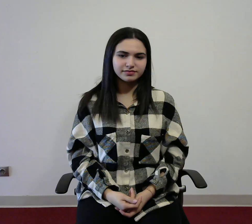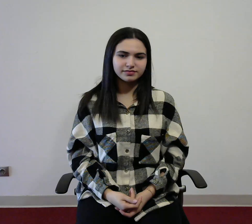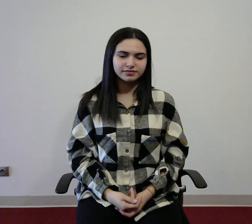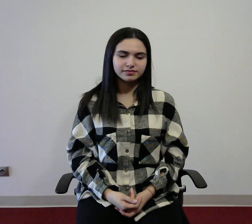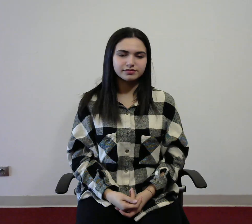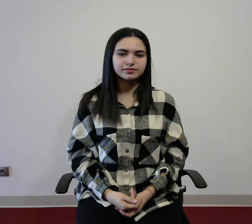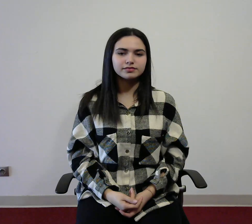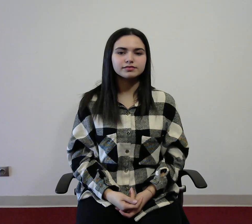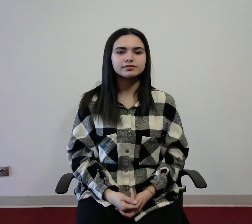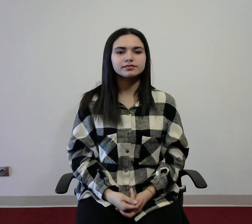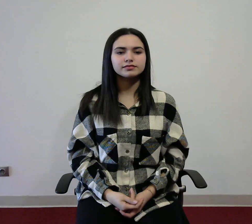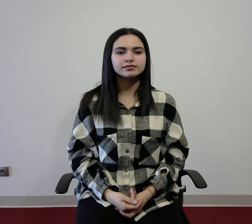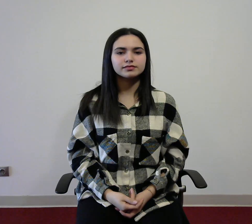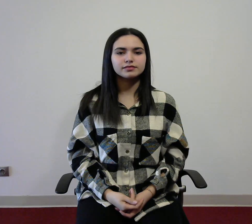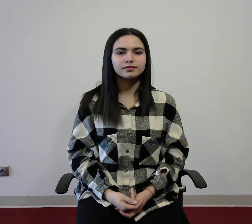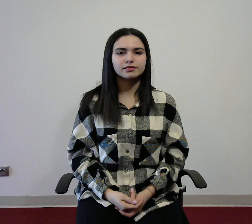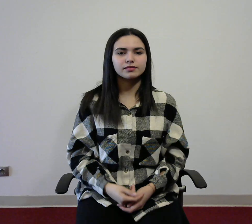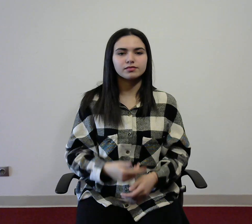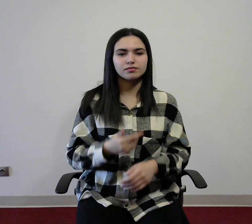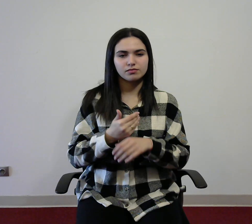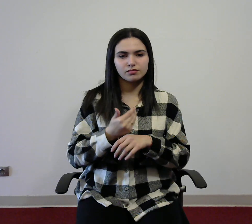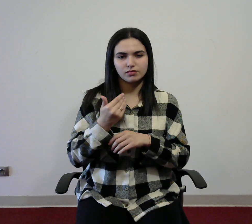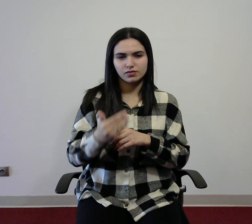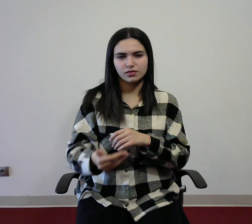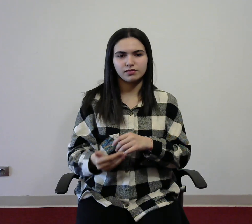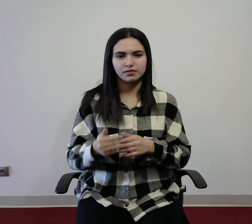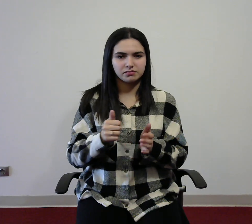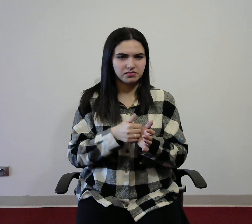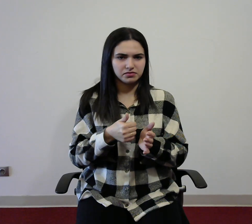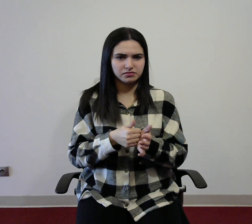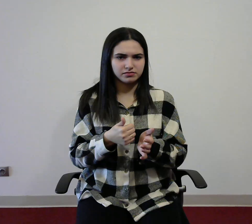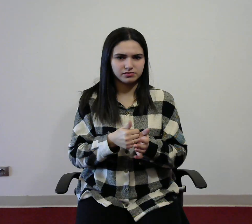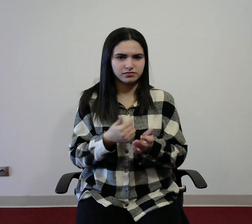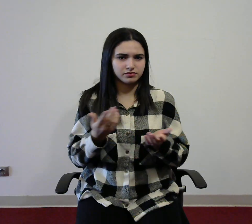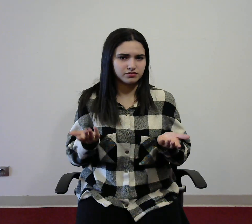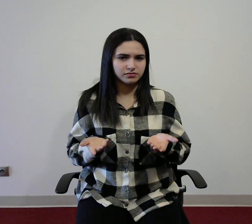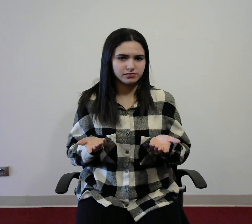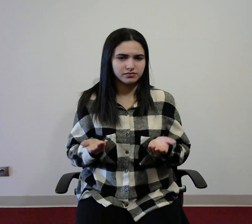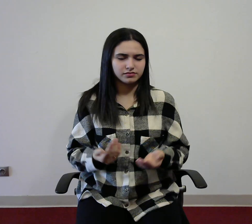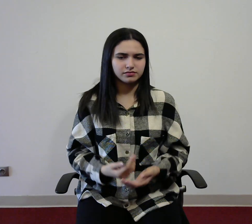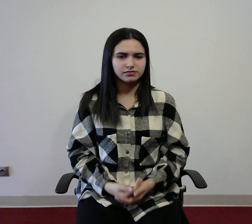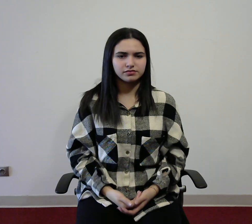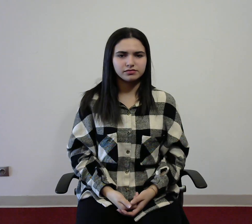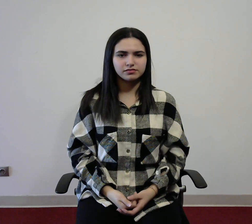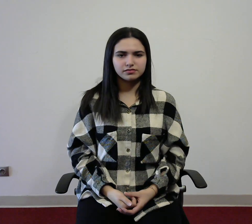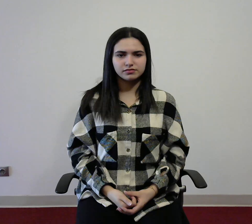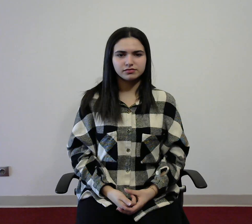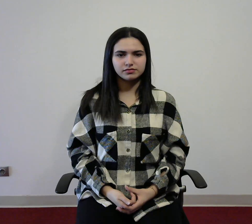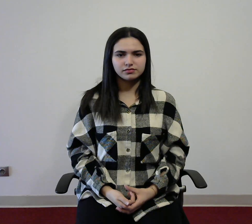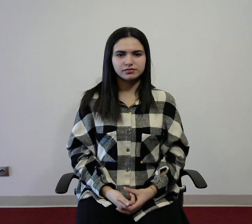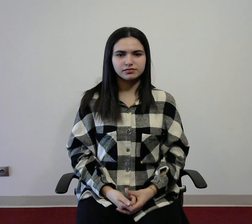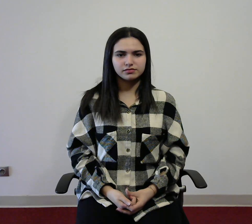Gecikməyinizin səbəbi nədir?